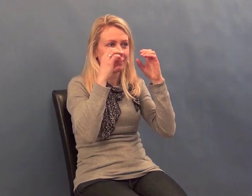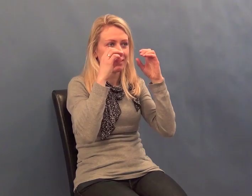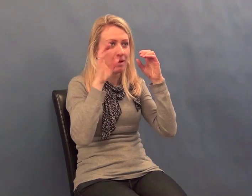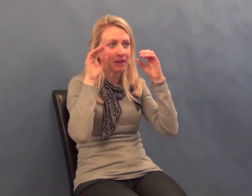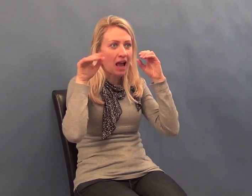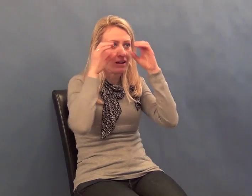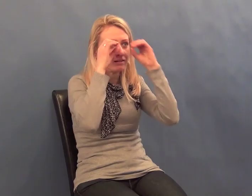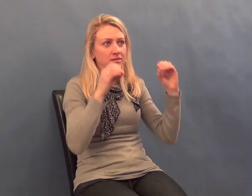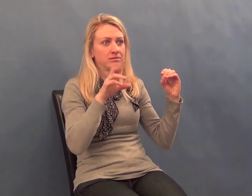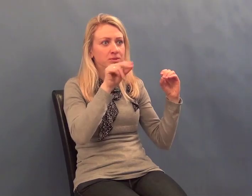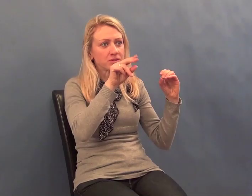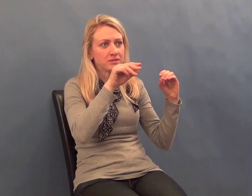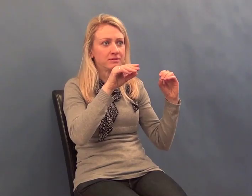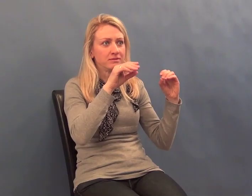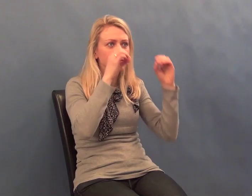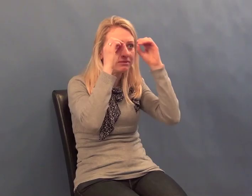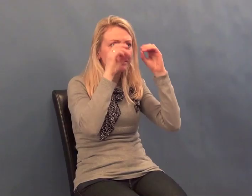Ptak odejmuje lornetkę od oczu i coś mówi, po czym znów przykłada ją do oczu.